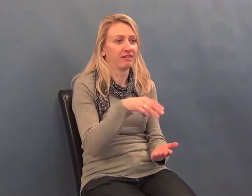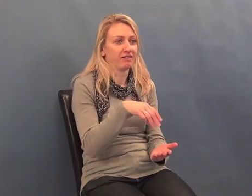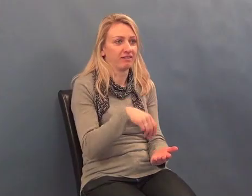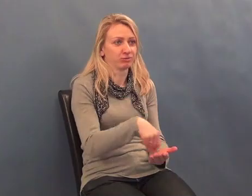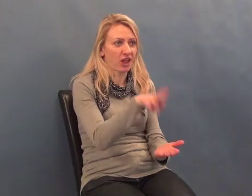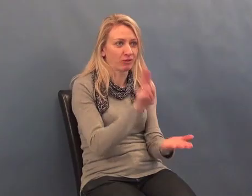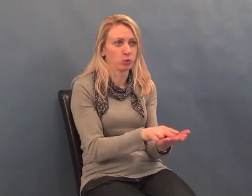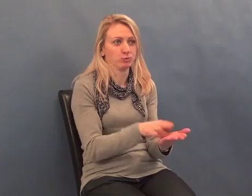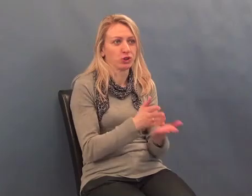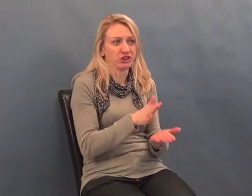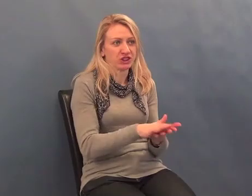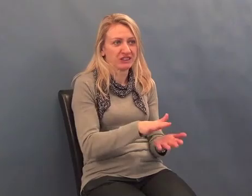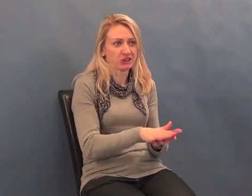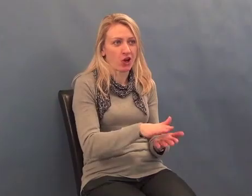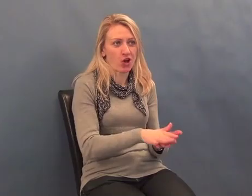Przewrócić się, bo jest ślisko.